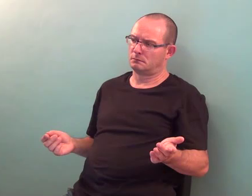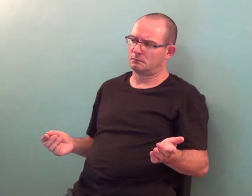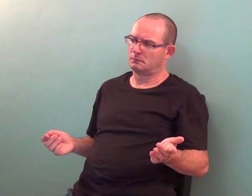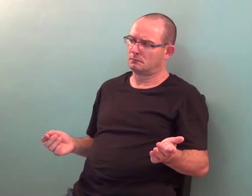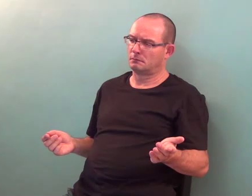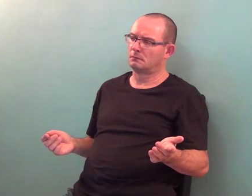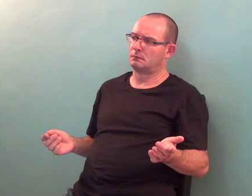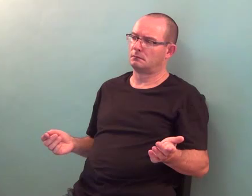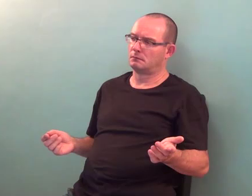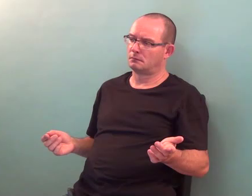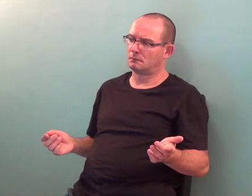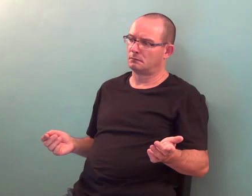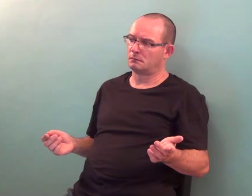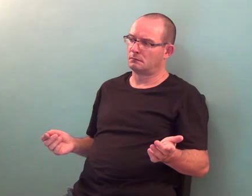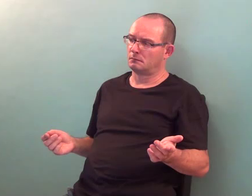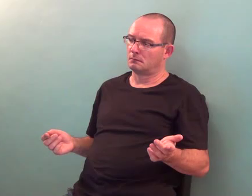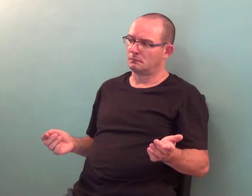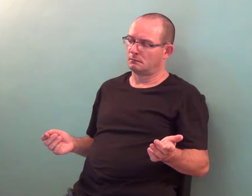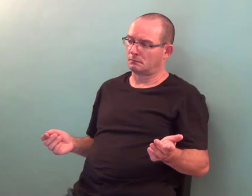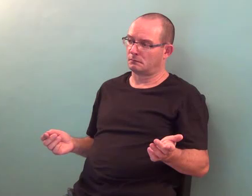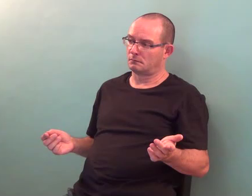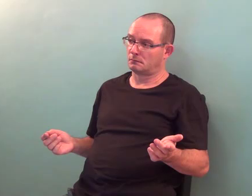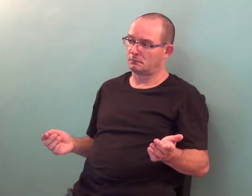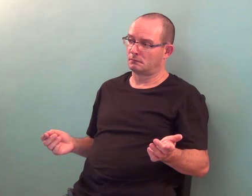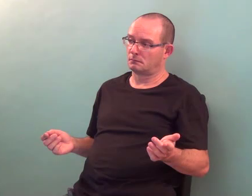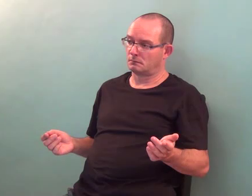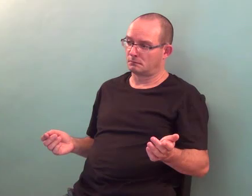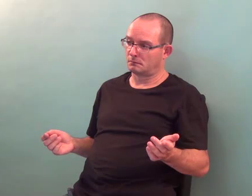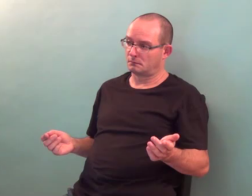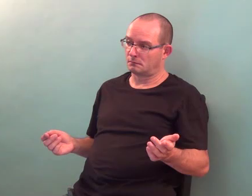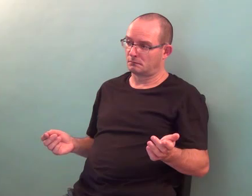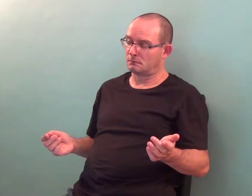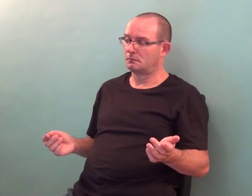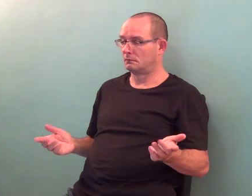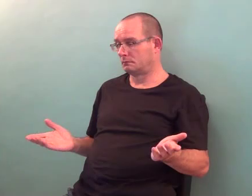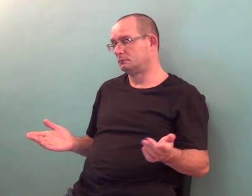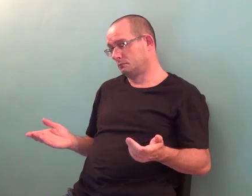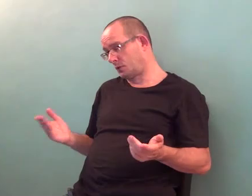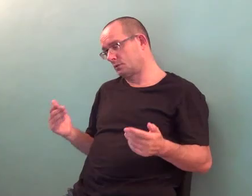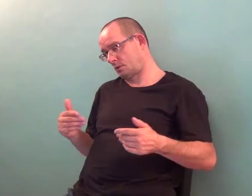Nie... Może...